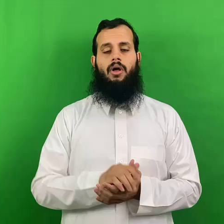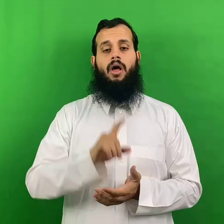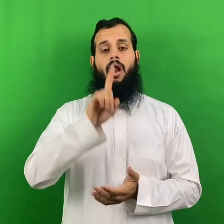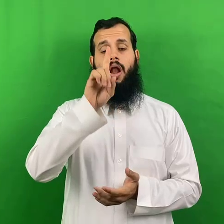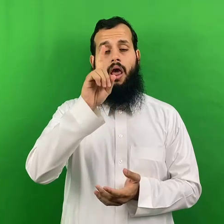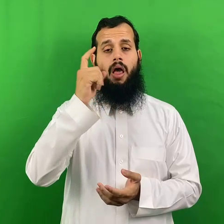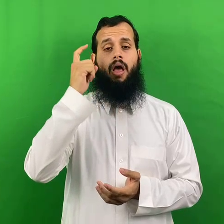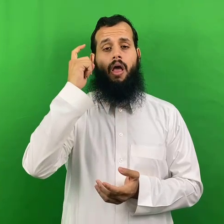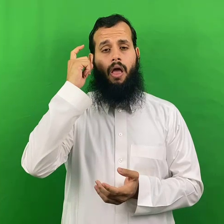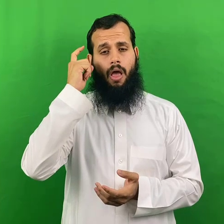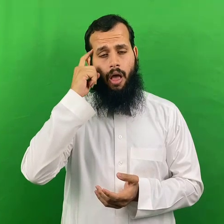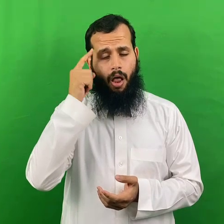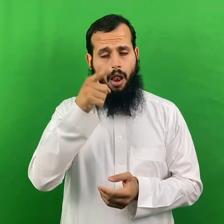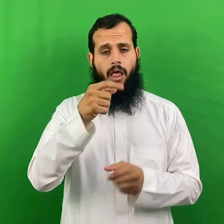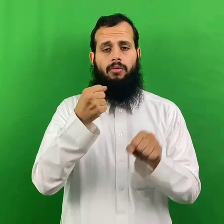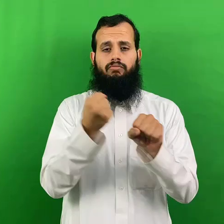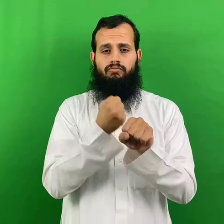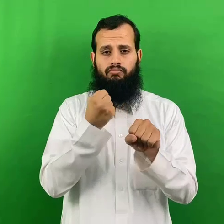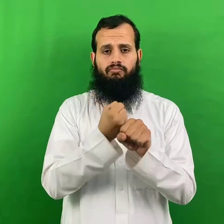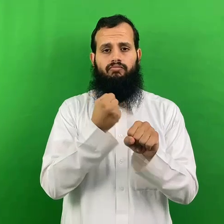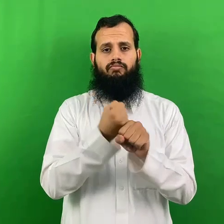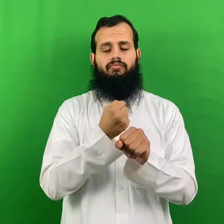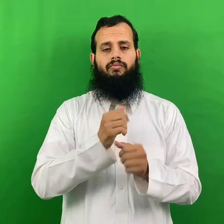الله يعلم ما تصنعون